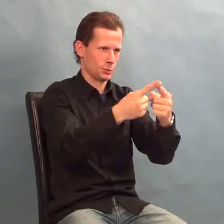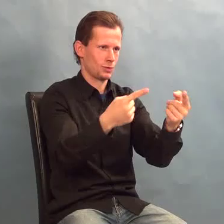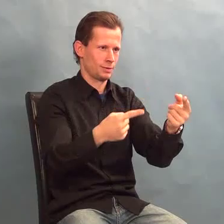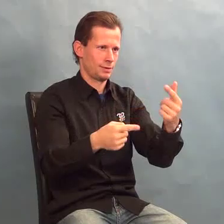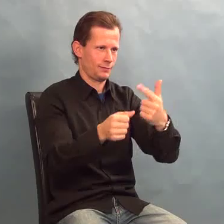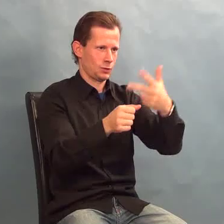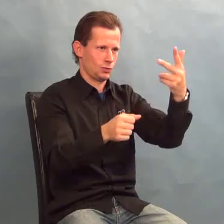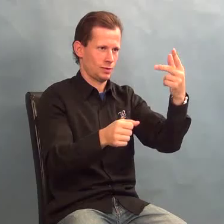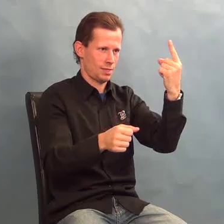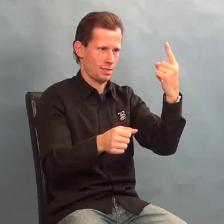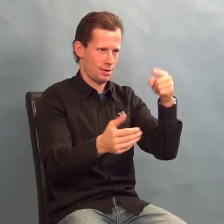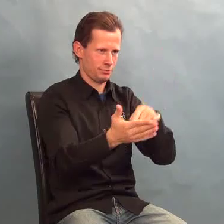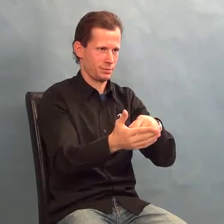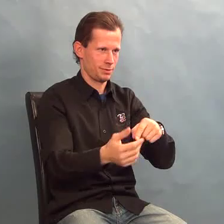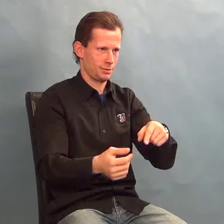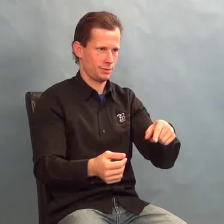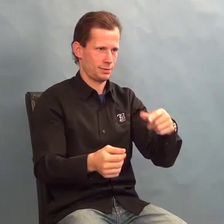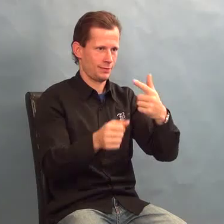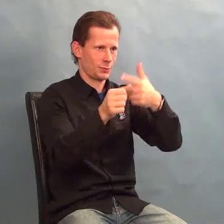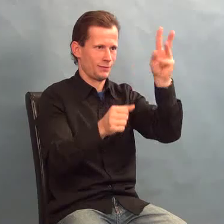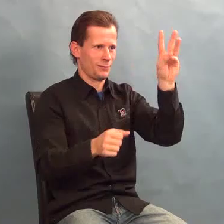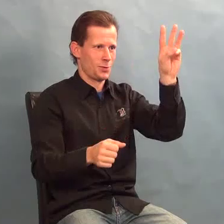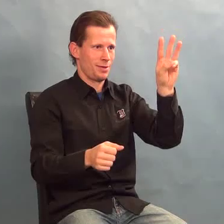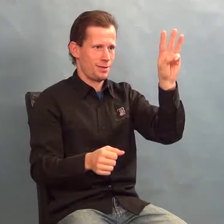Dwudziestego trzeciego, wtorek tylko.